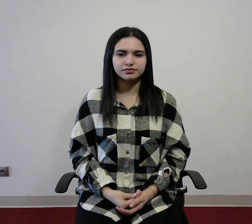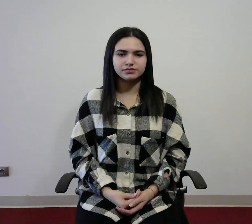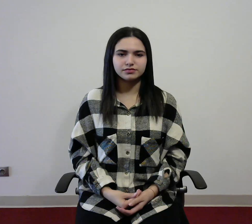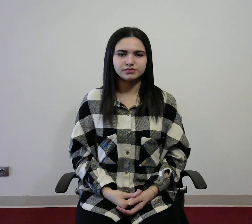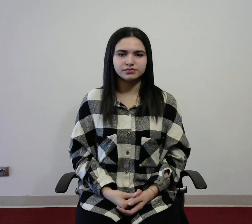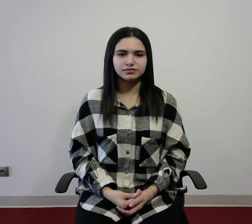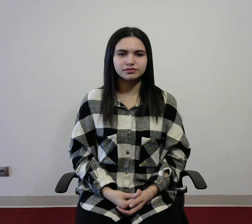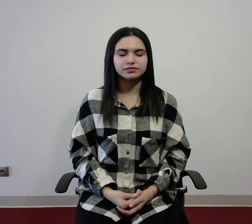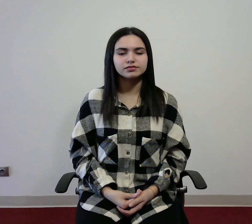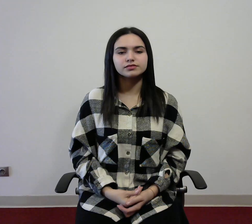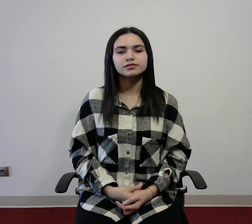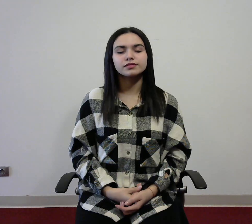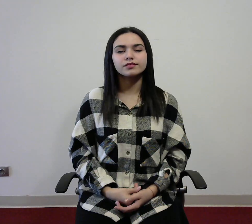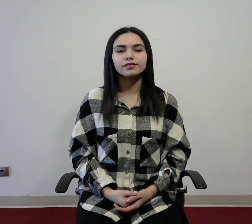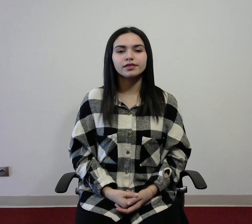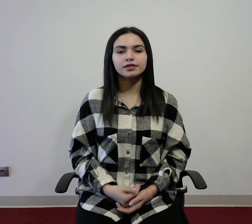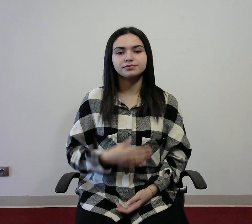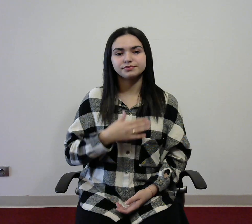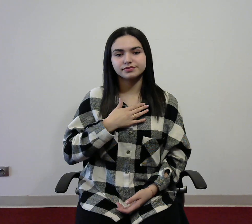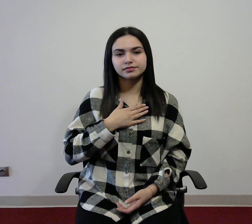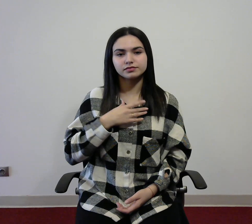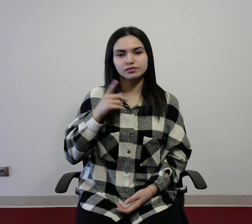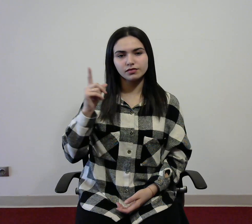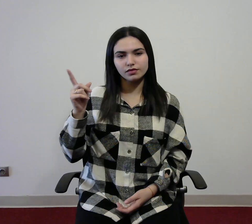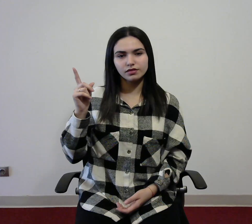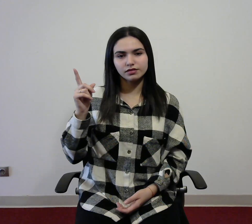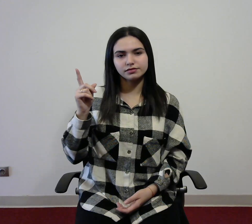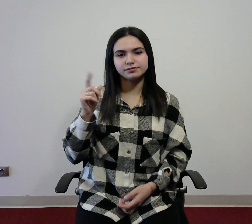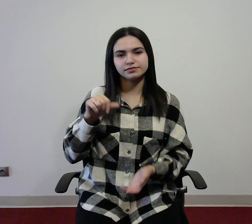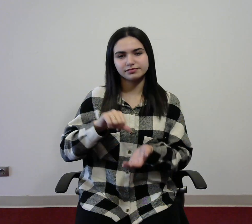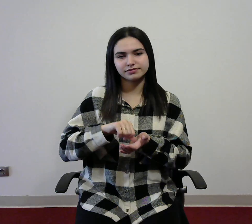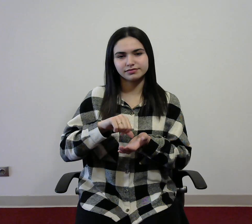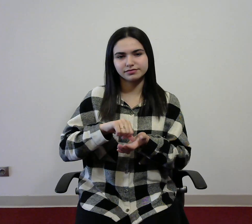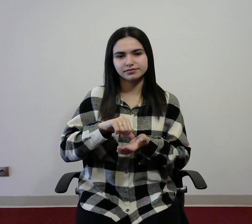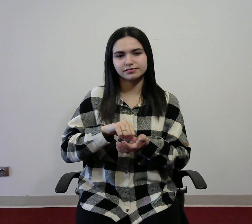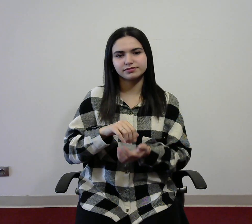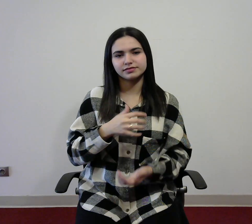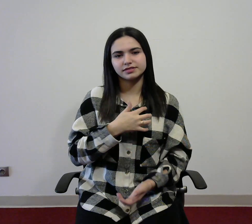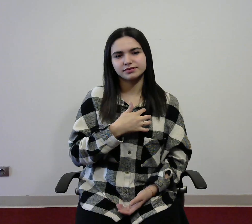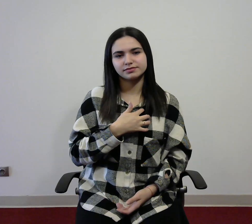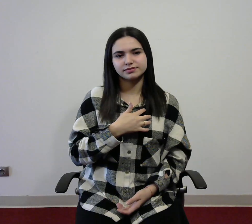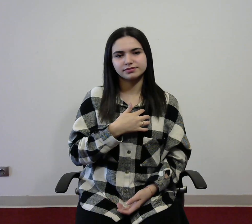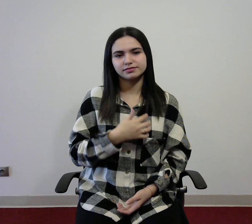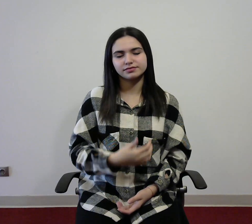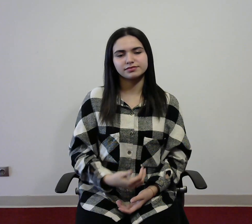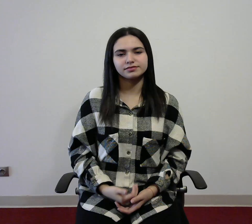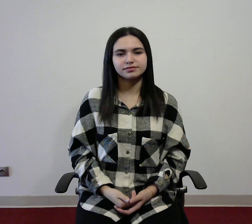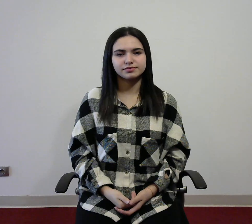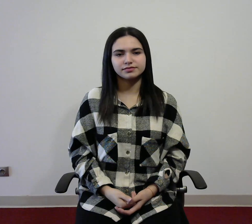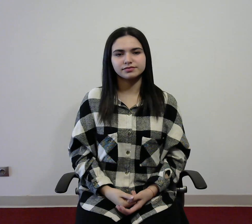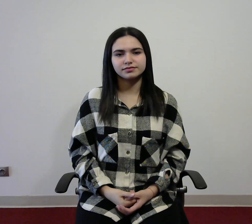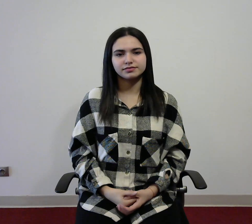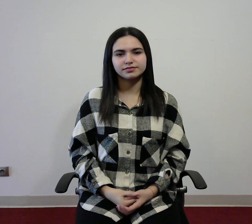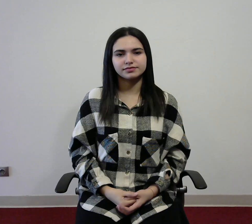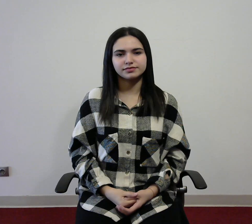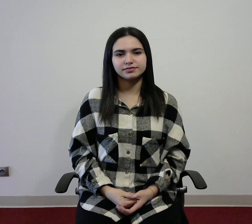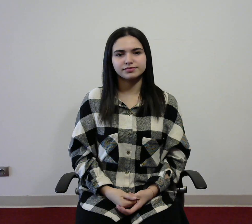Mən orda olmaq istəyərdim